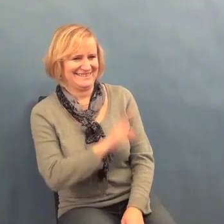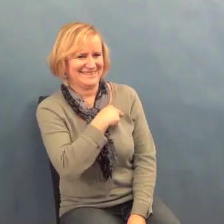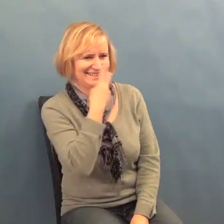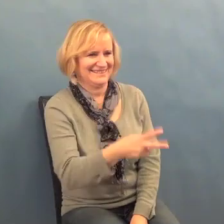Nie.